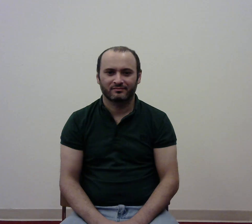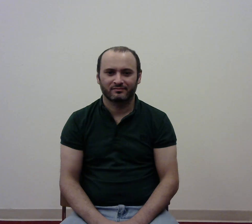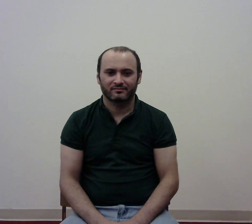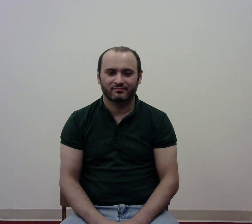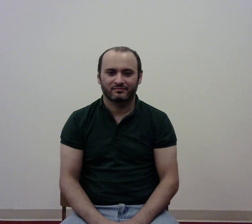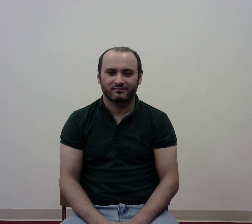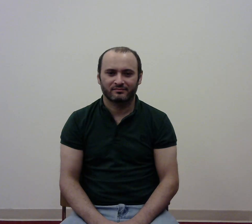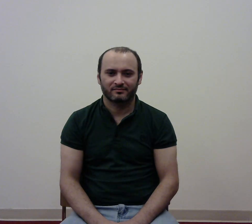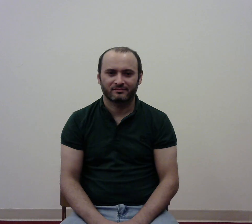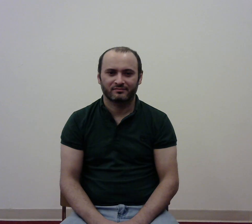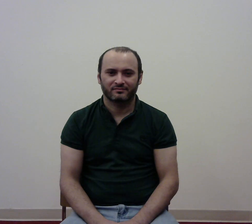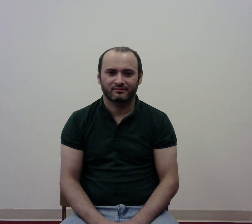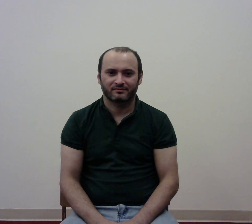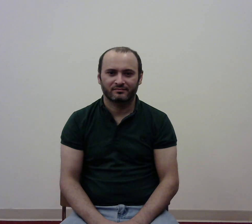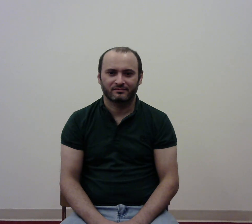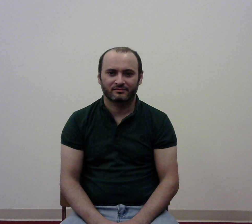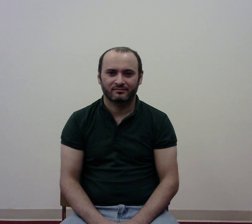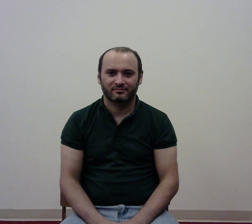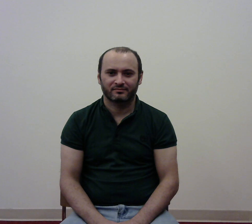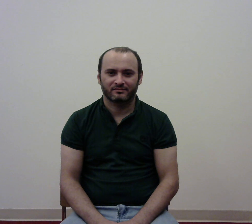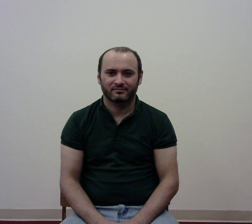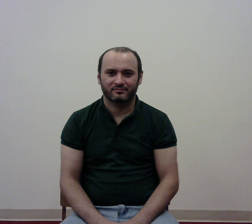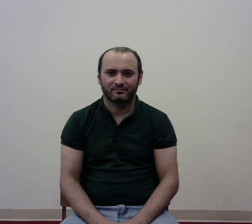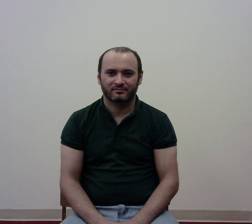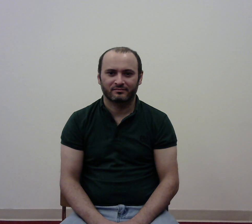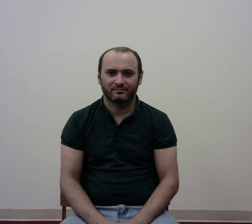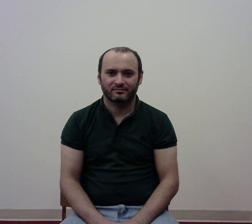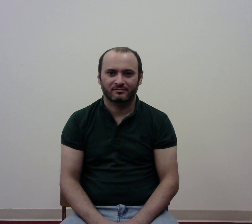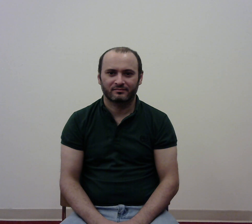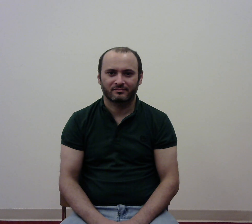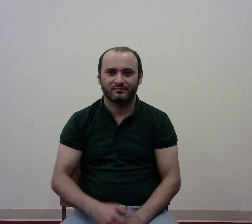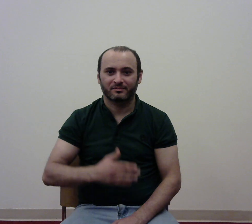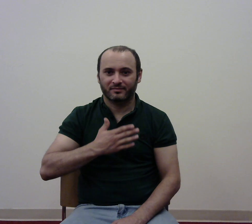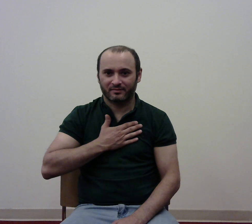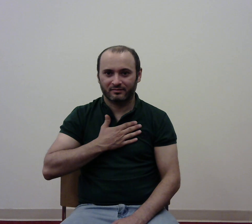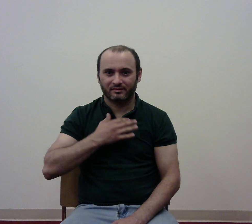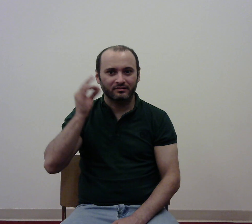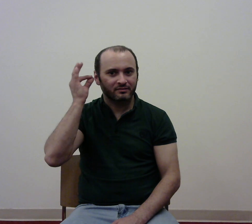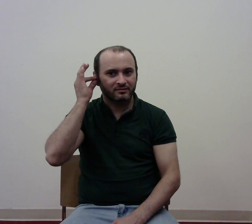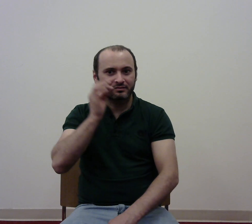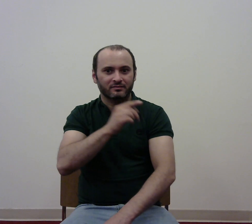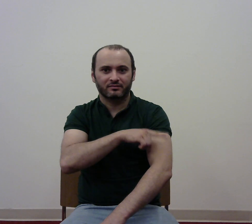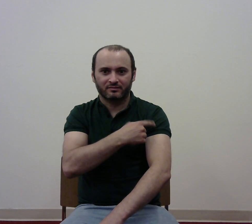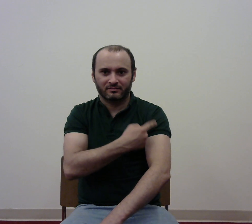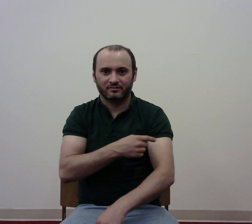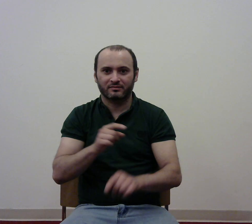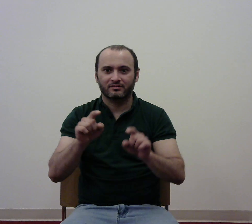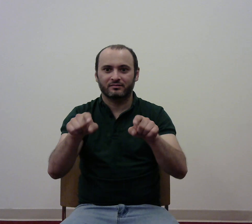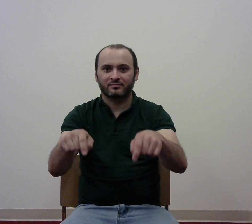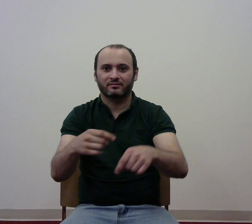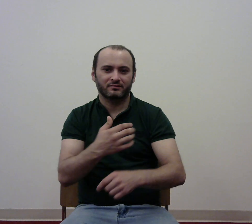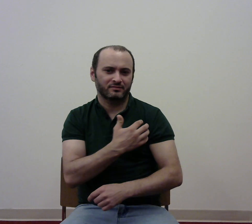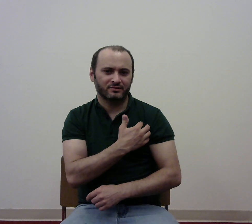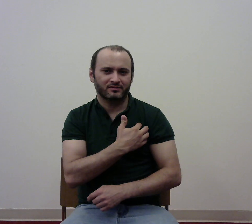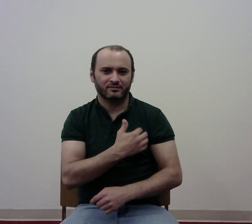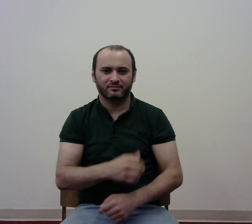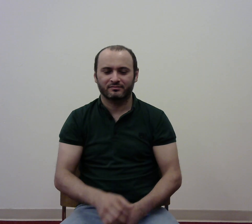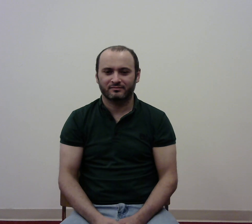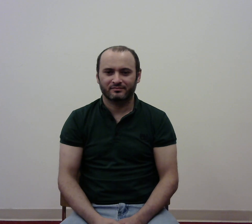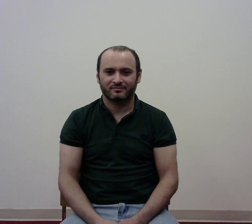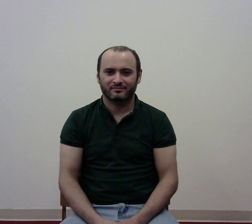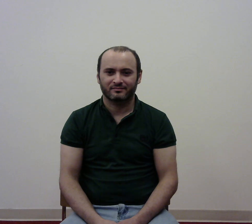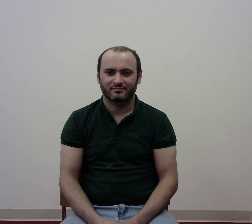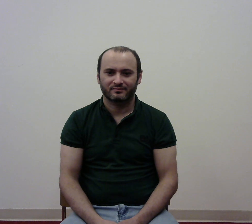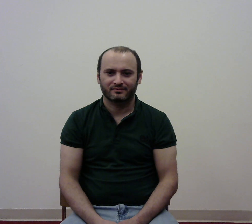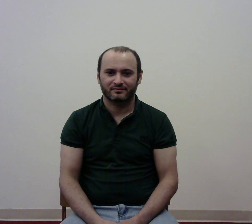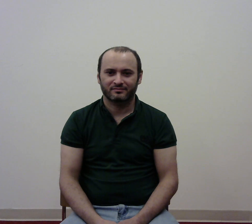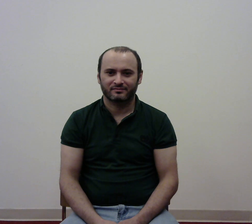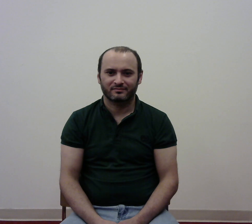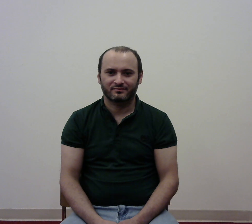Mən tibb məntəqəsinə müraciət etmək istərdim